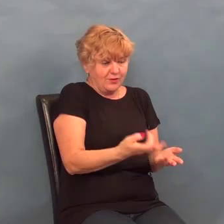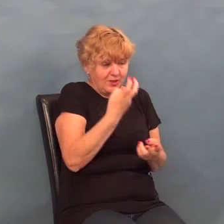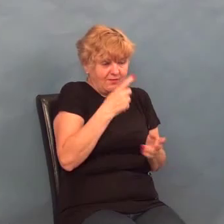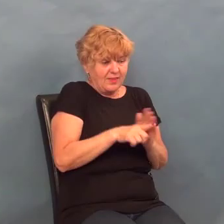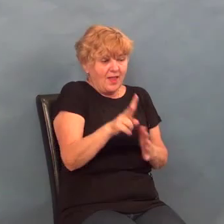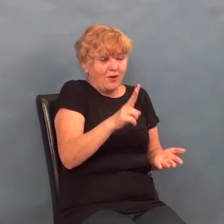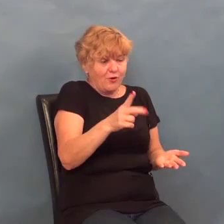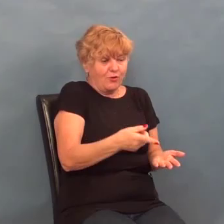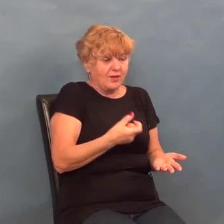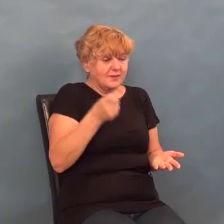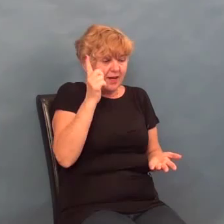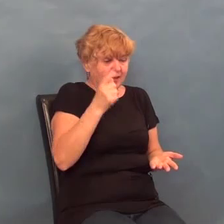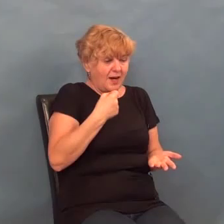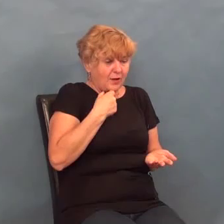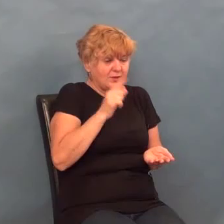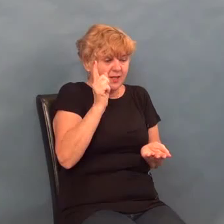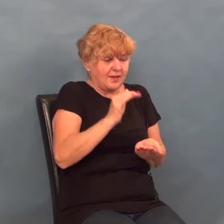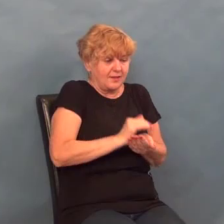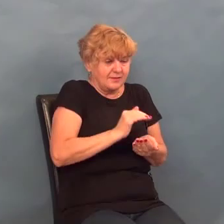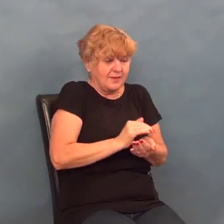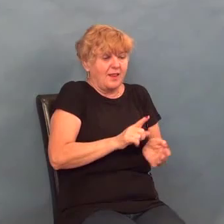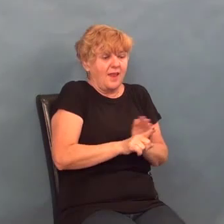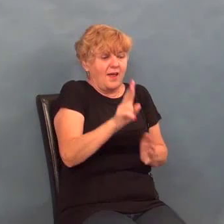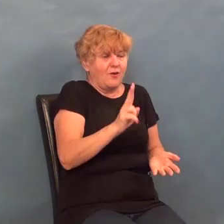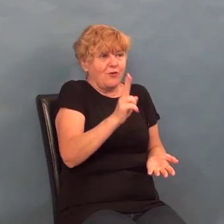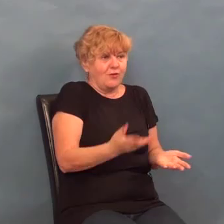Ciekawe dla kogo jest zakaz picia alkoholu i jedzenie hamburgerów.